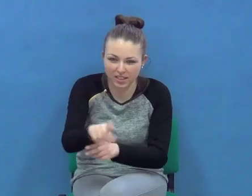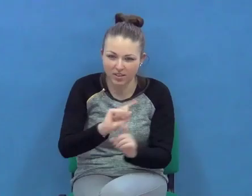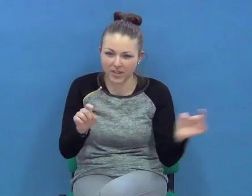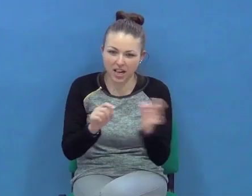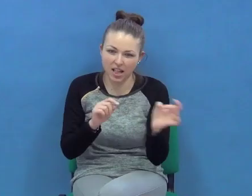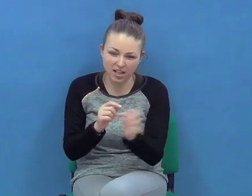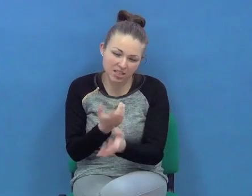Nie wolno przebiegać.